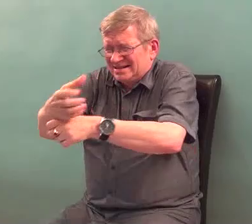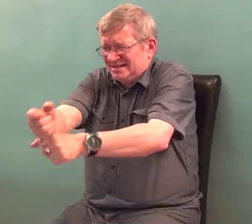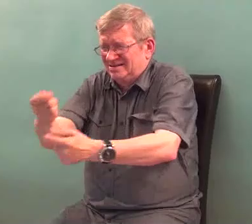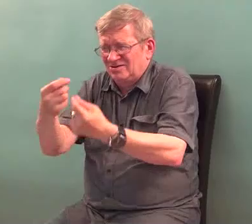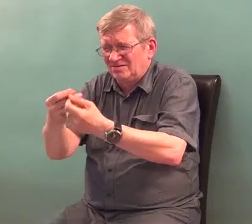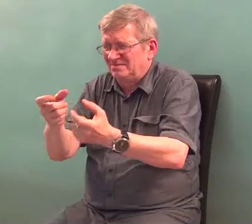Było ciężko kupić bilet.